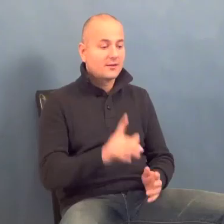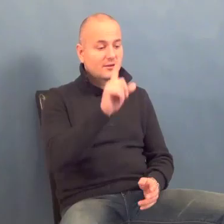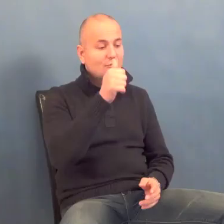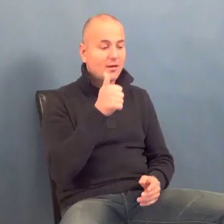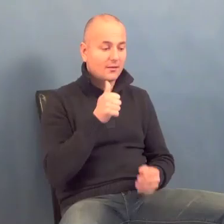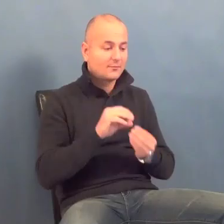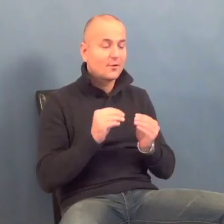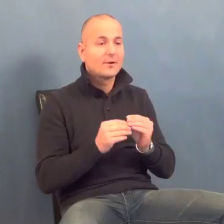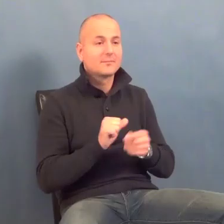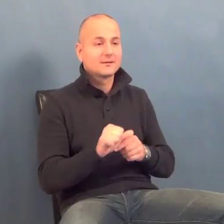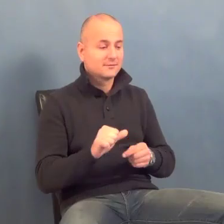Jest tylko jeden problem.